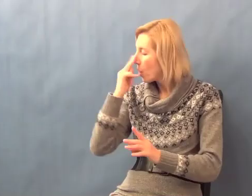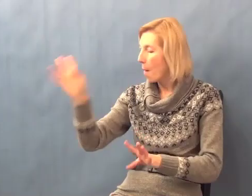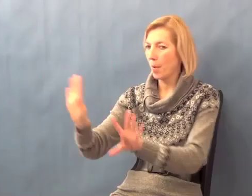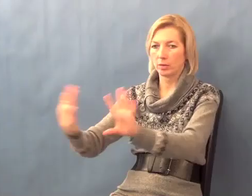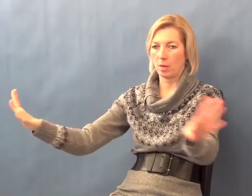Lepiej na nich nie patrzeć.